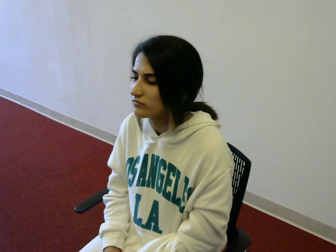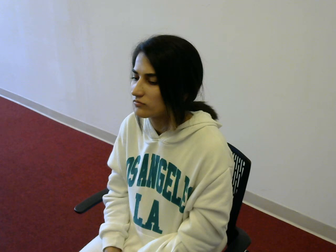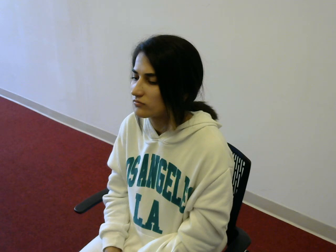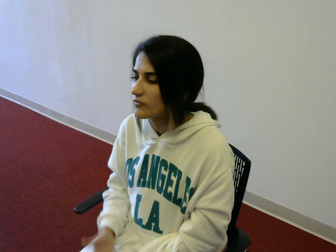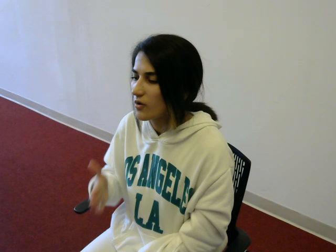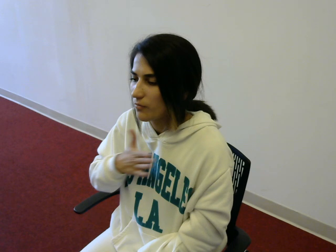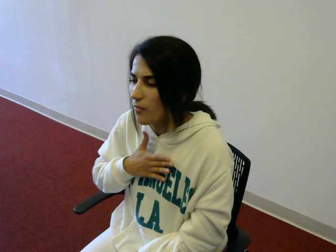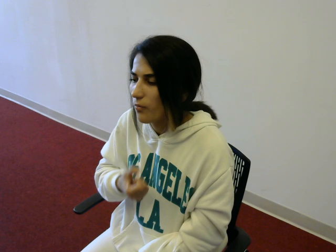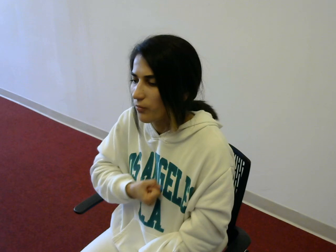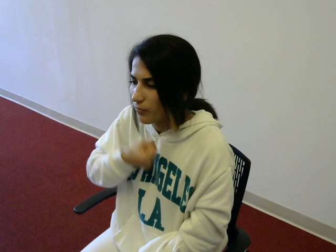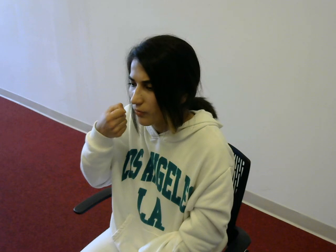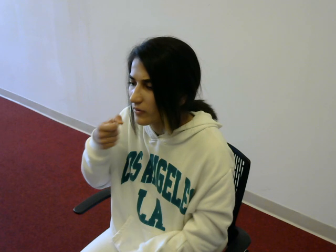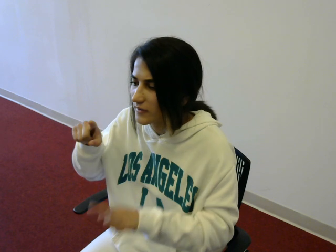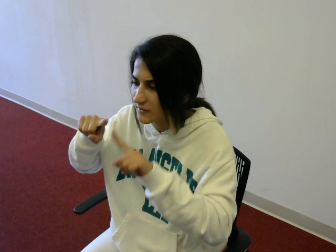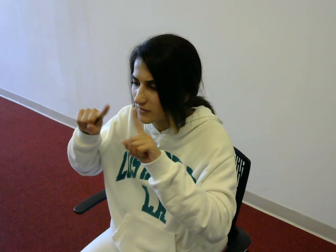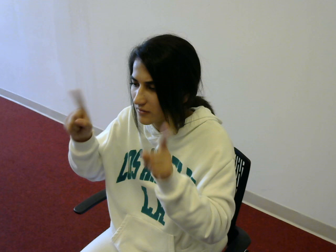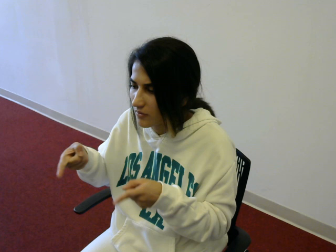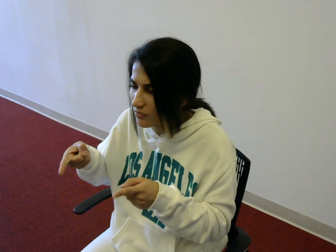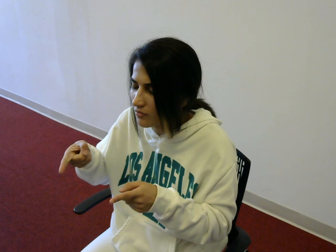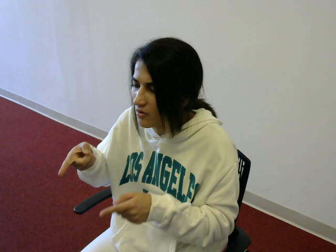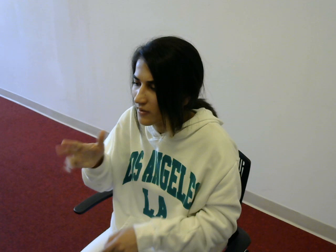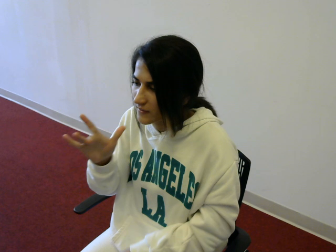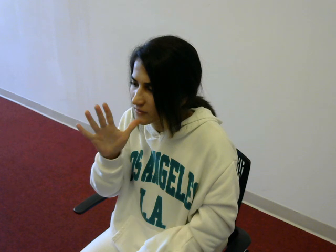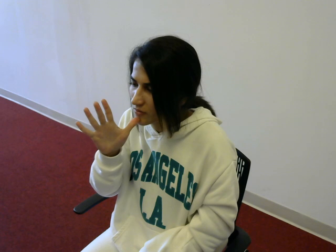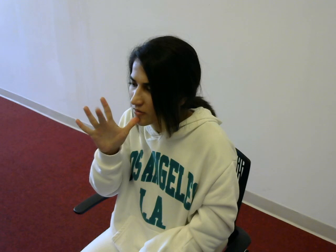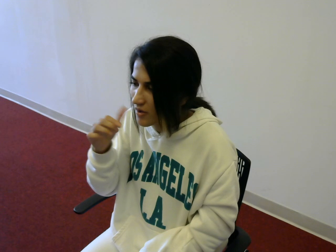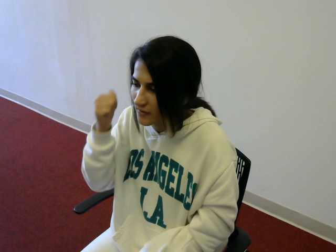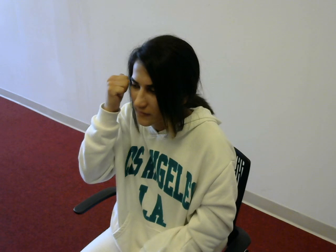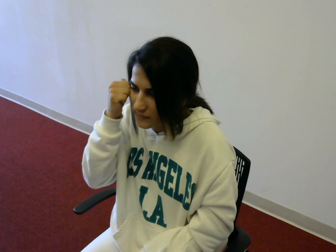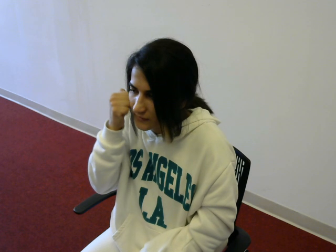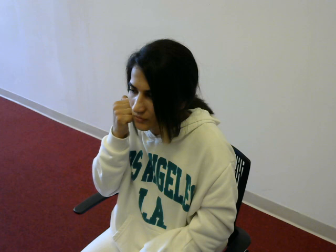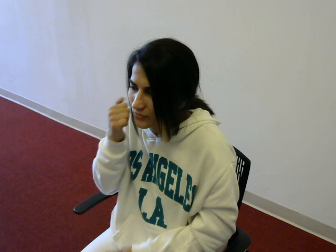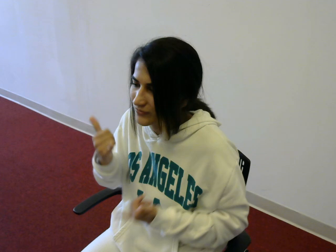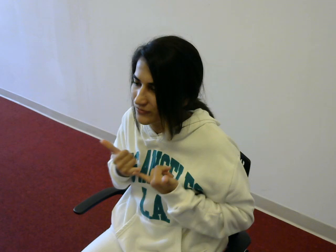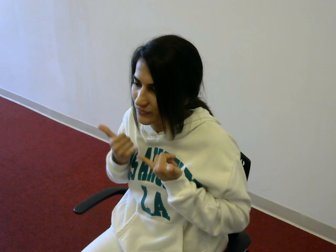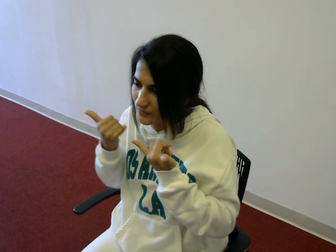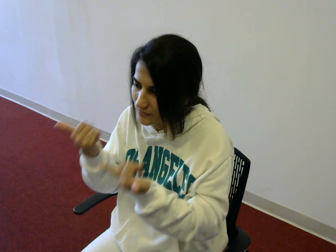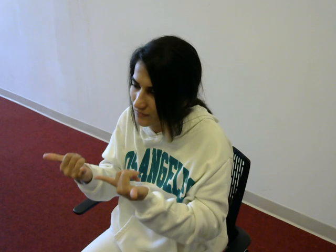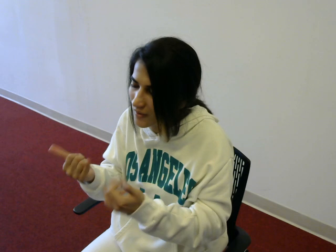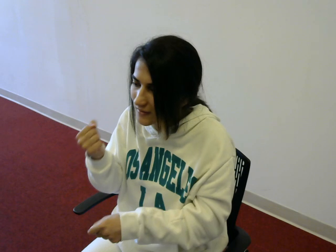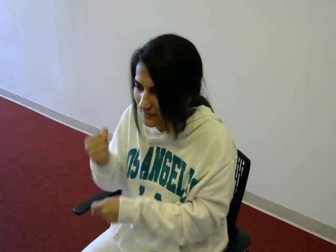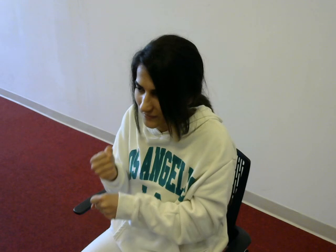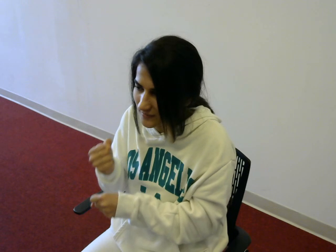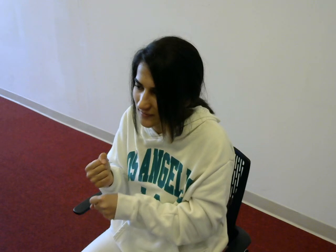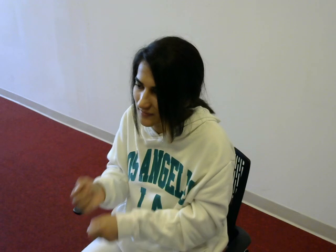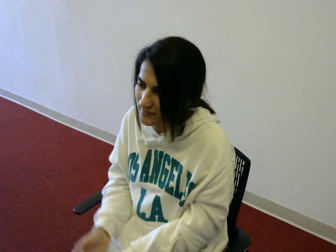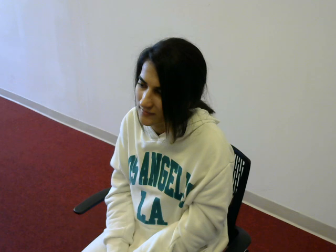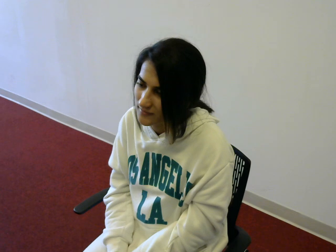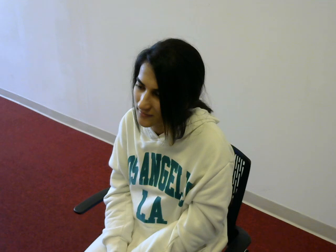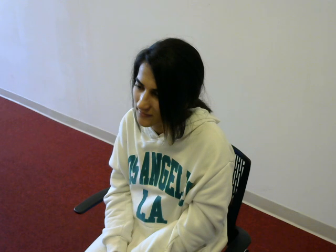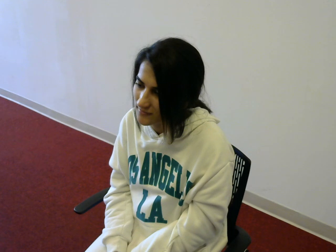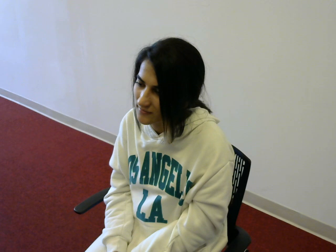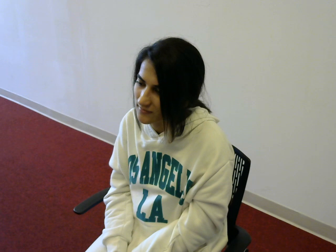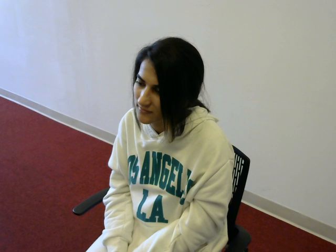Mən böyüklərə (yaşlılara) hörmət edirəm